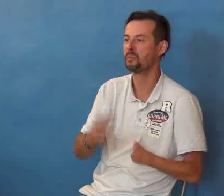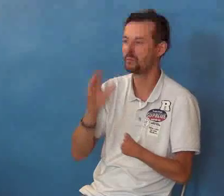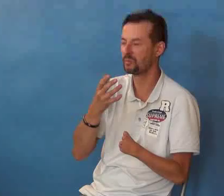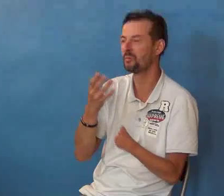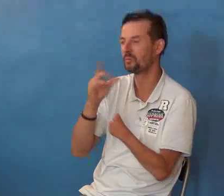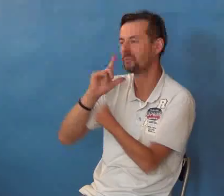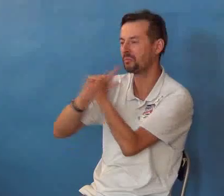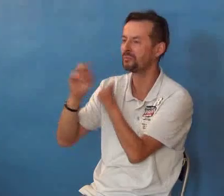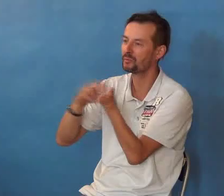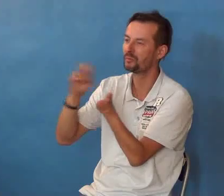Odchodzi, idzie dalej.